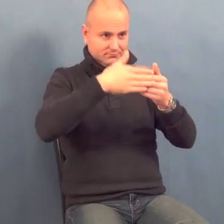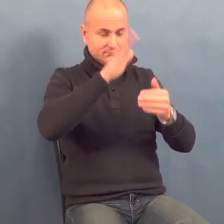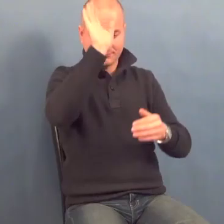Okej.